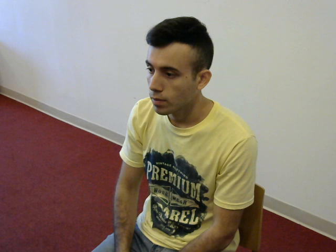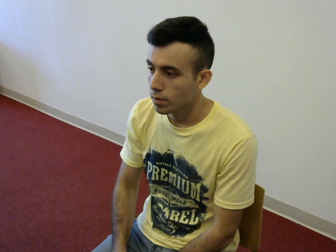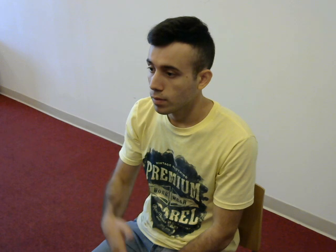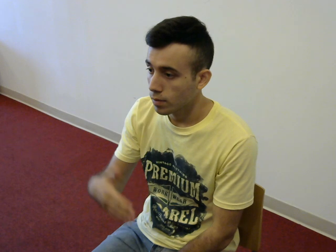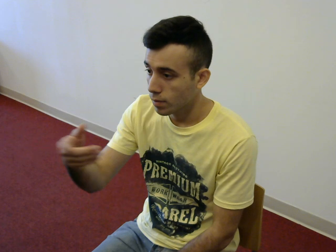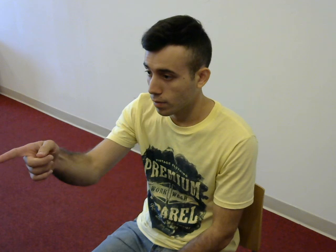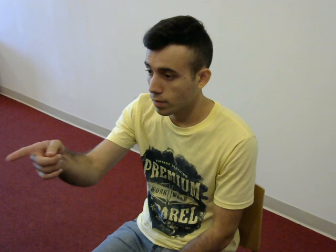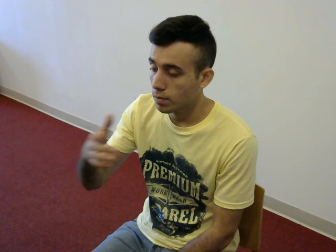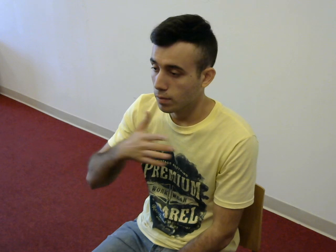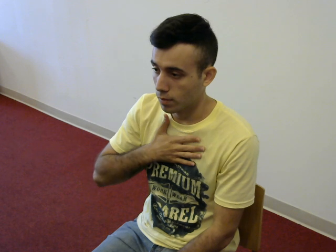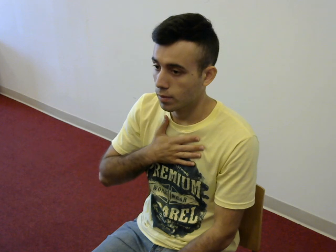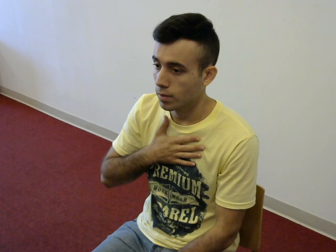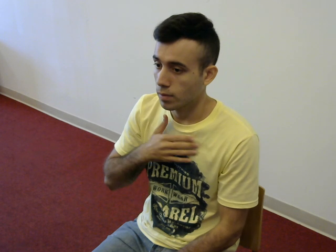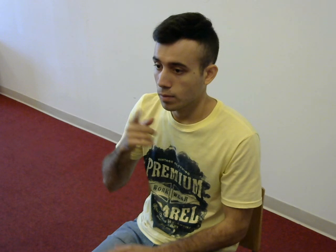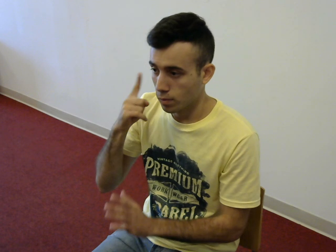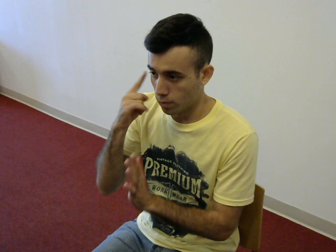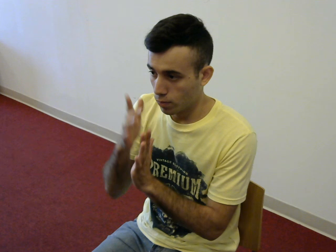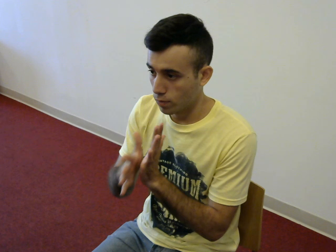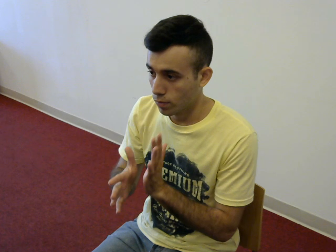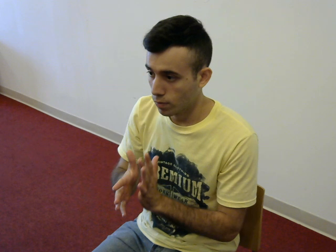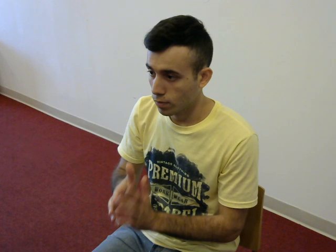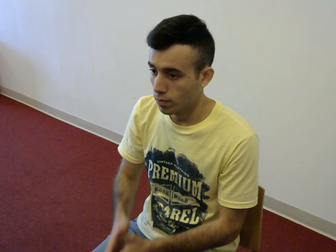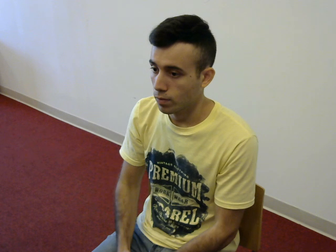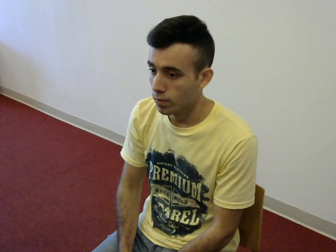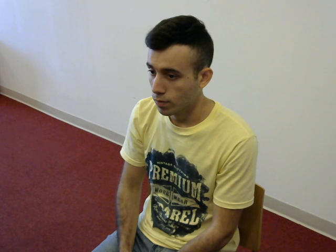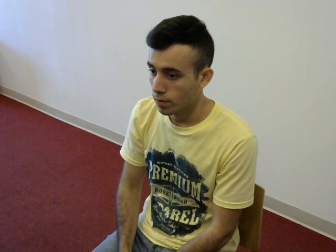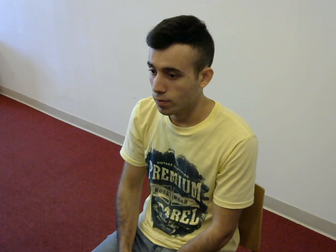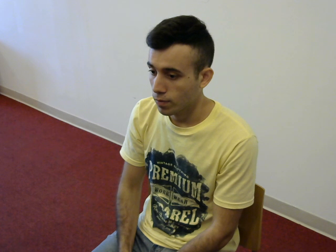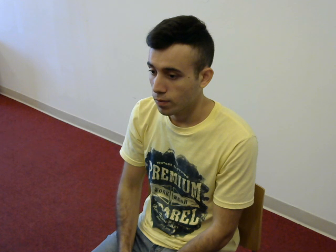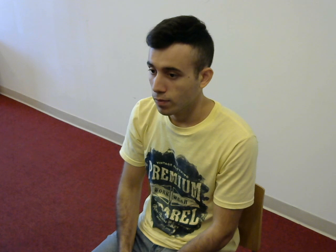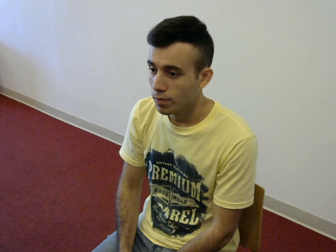Siz məni başa düşürsüz?